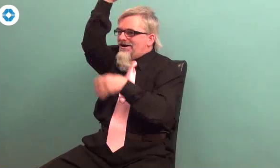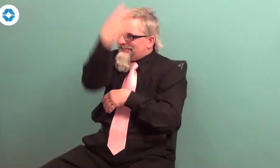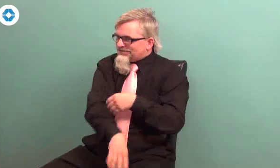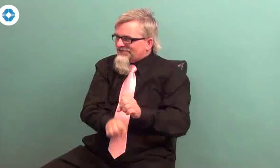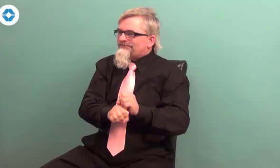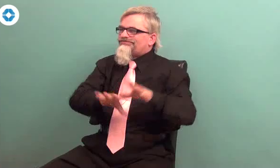Osy wylatują na wszystkie strony.